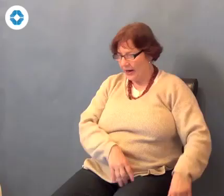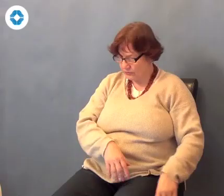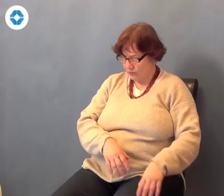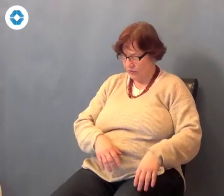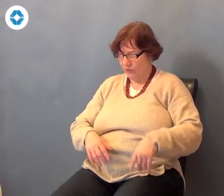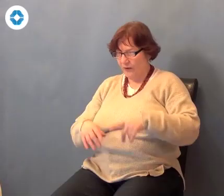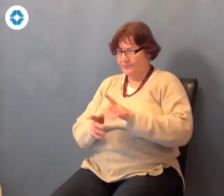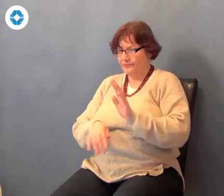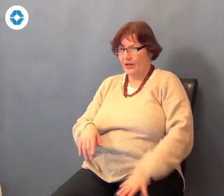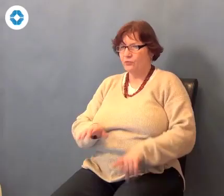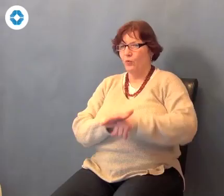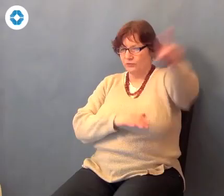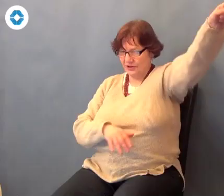Pies uciekł.